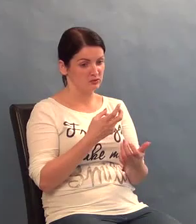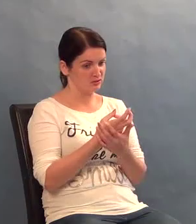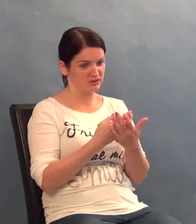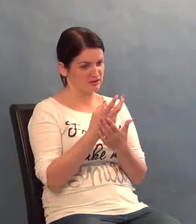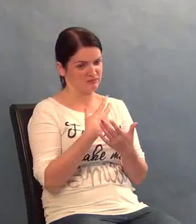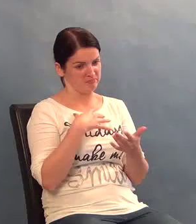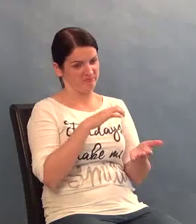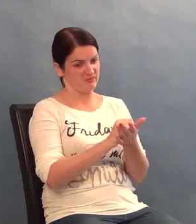Pracujesz...